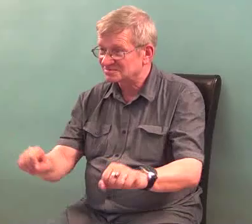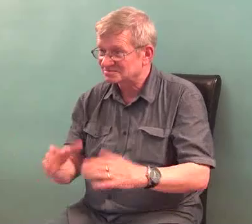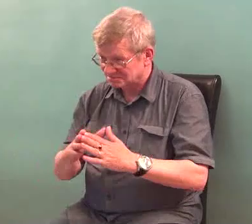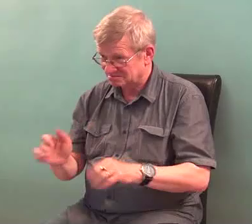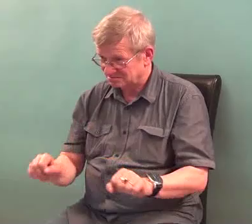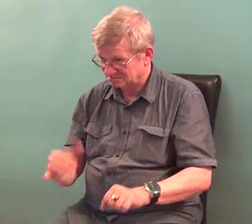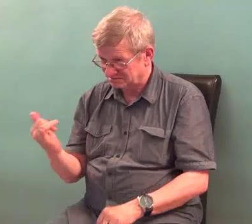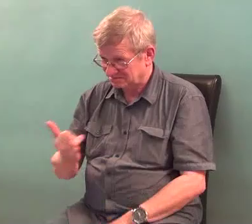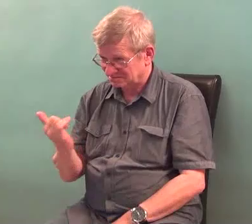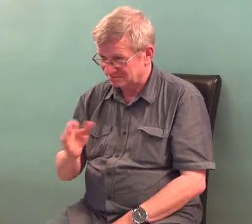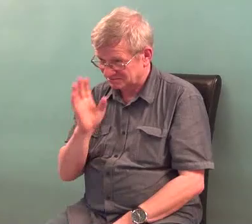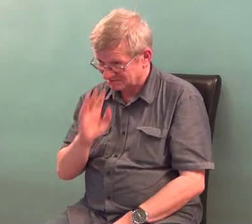Zawsze sprzątasz w domu, tak samo?